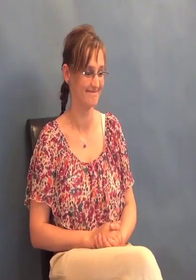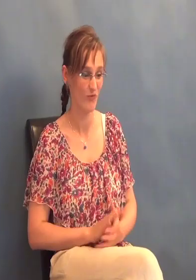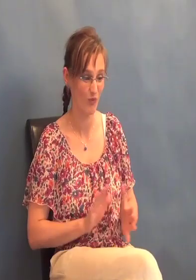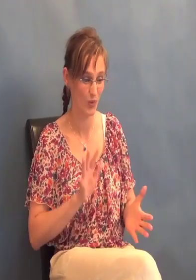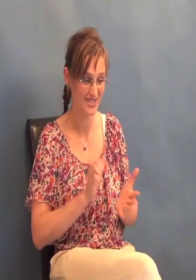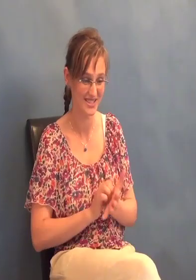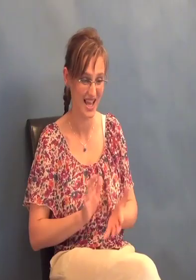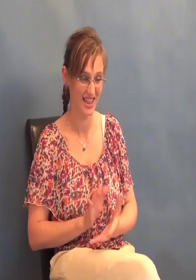Zajęte?